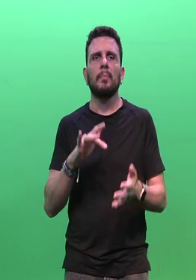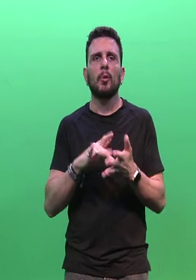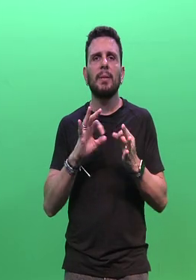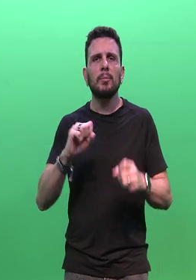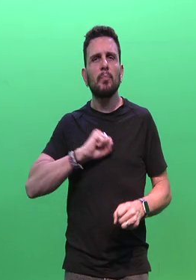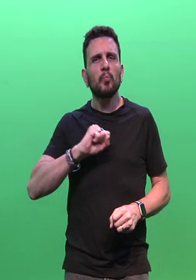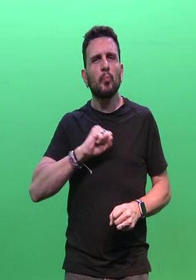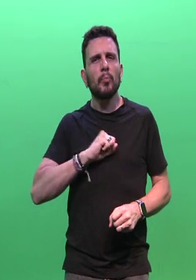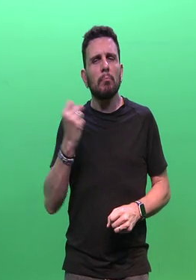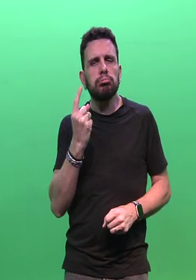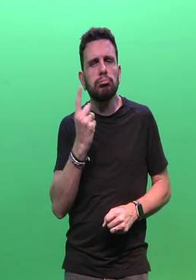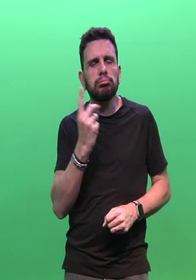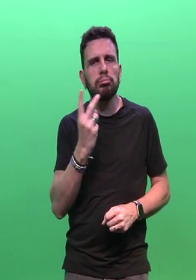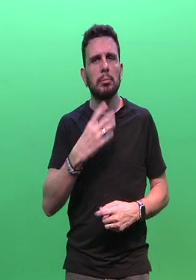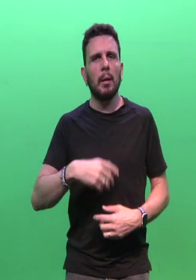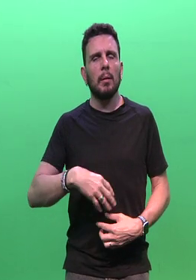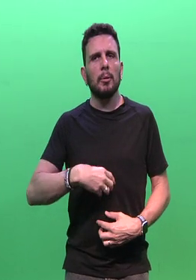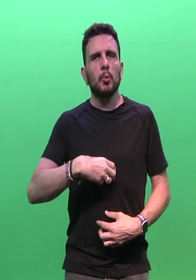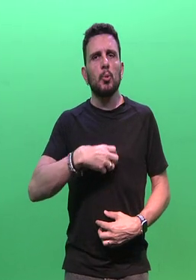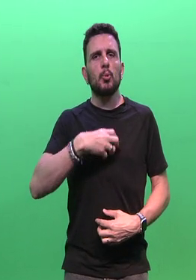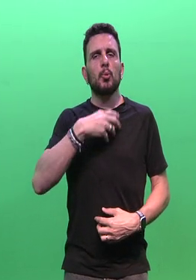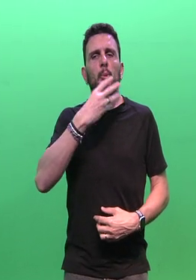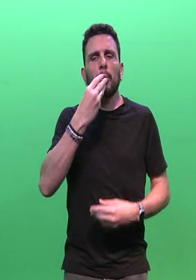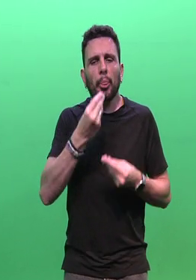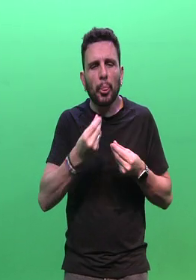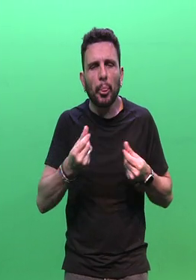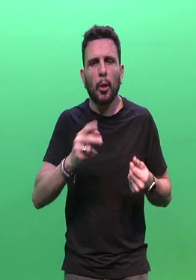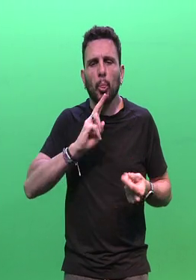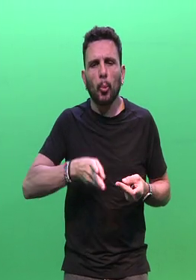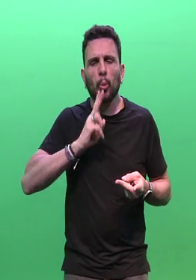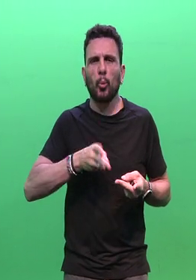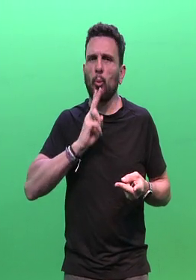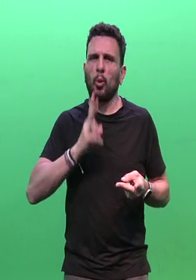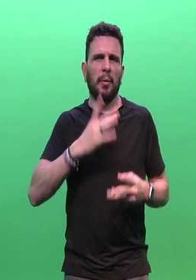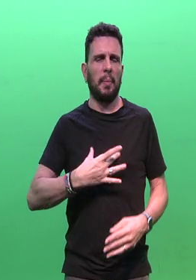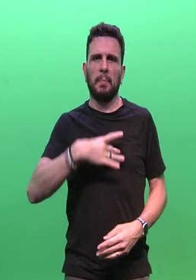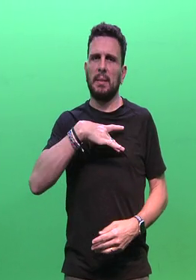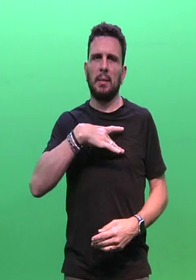Quan tinc molta tos he d'escopir líquid, massa vegades.